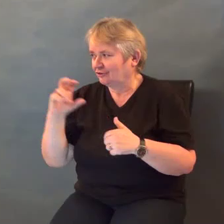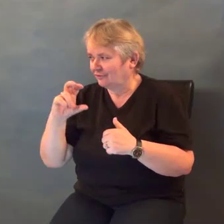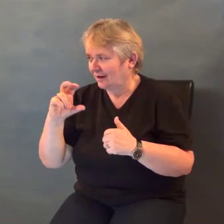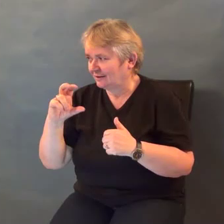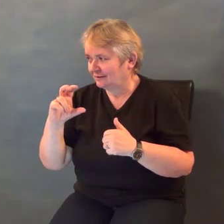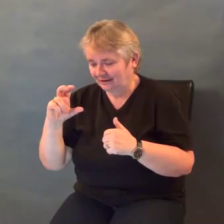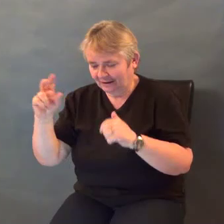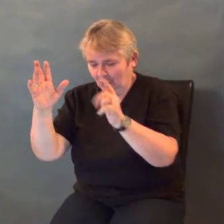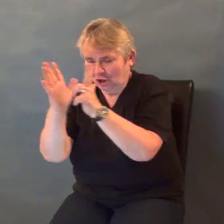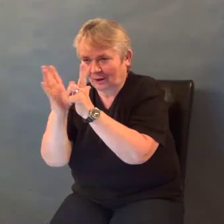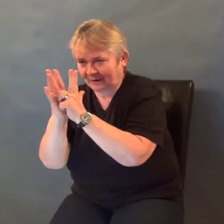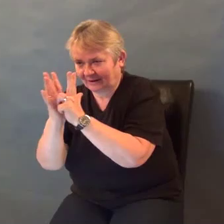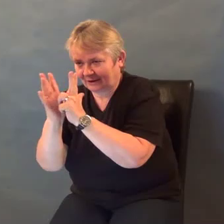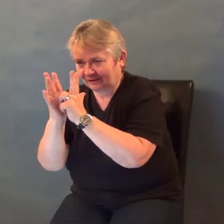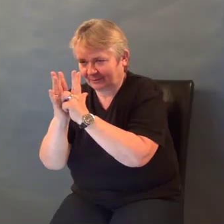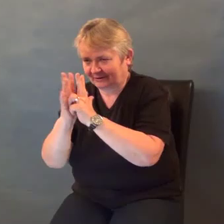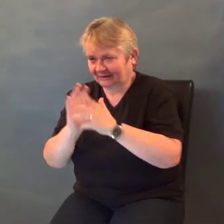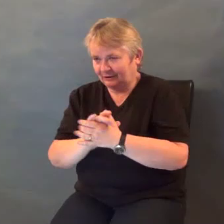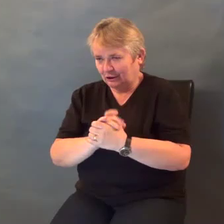Czwartek, osiemnastego.